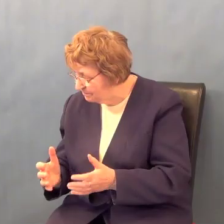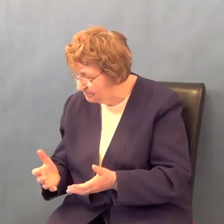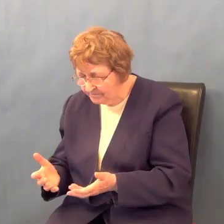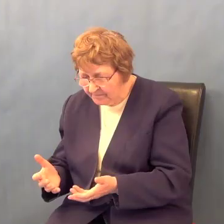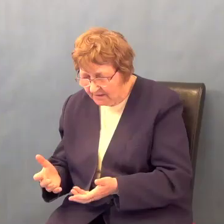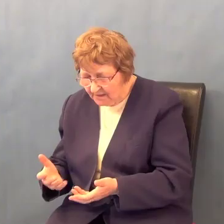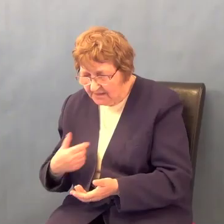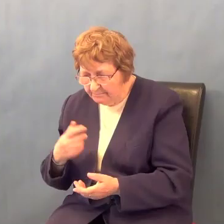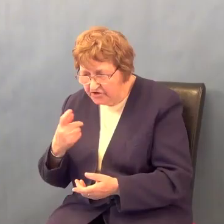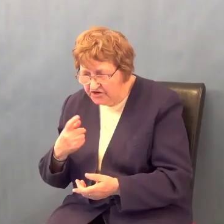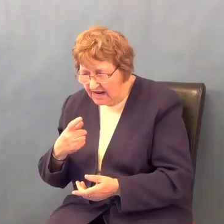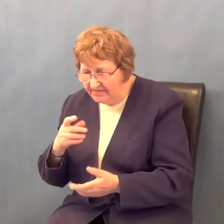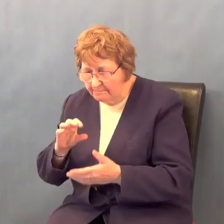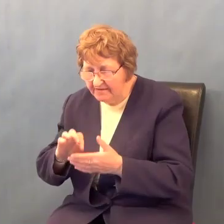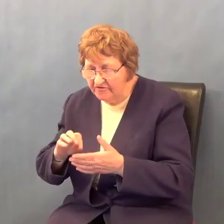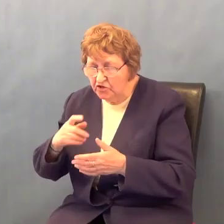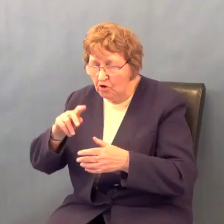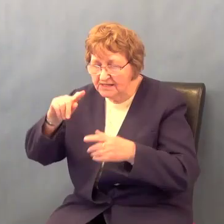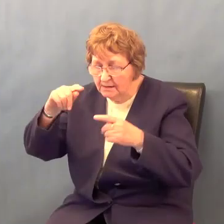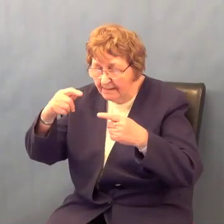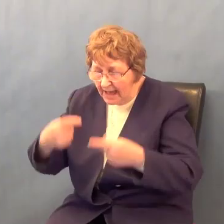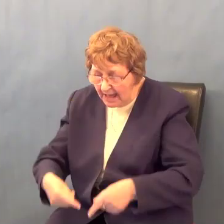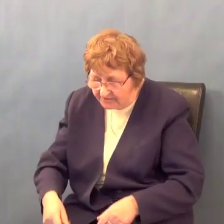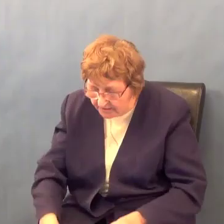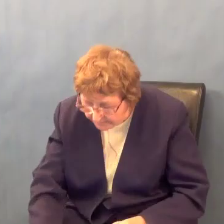Myślę, że pewnie spadło.